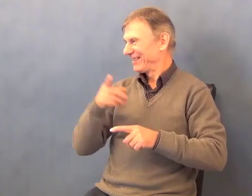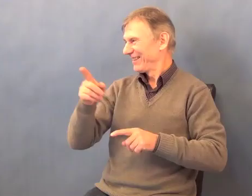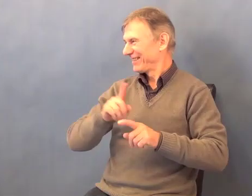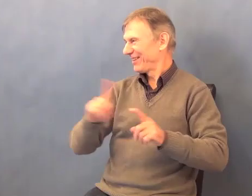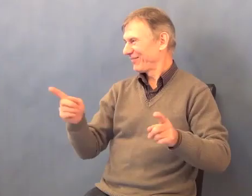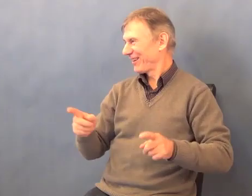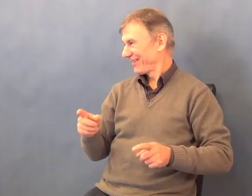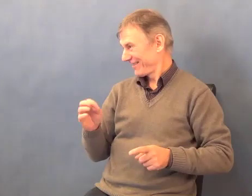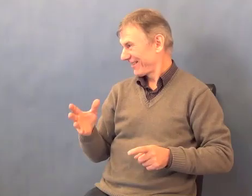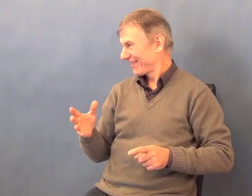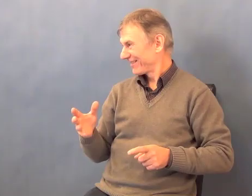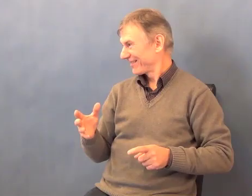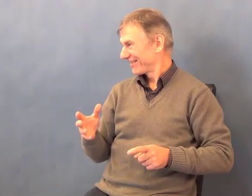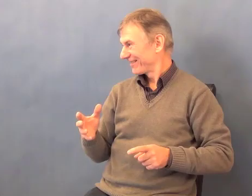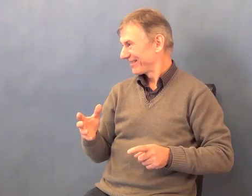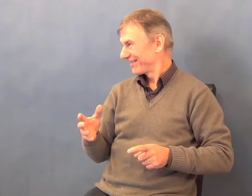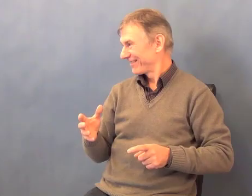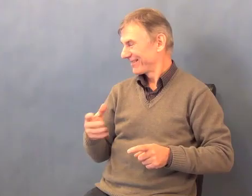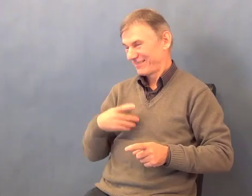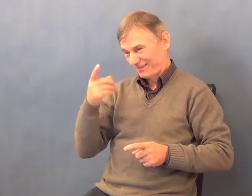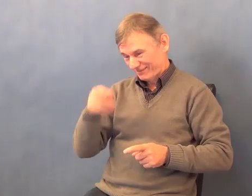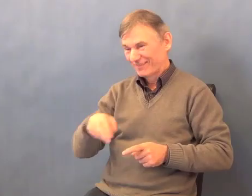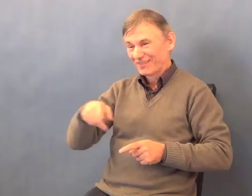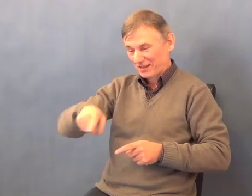Chodzi o zakaz uprawiania seksu?